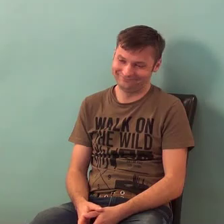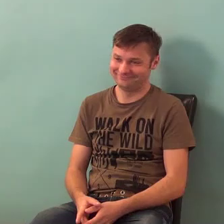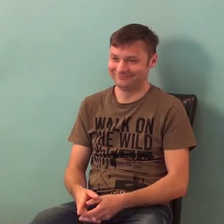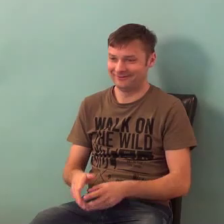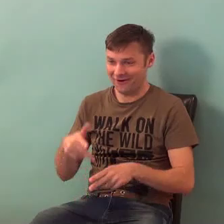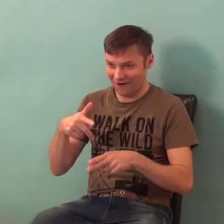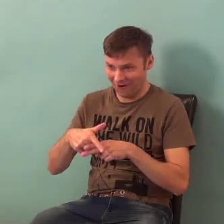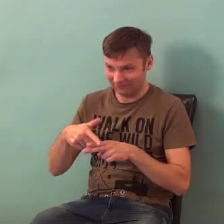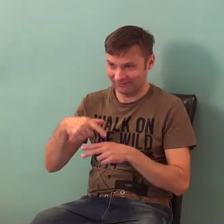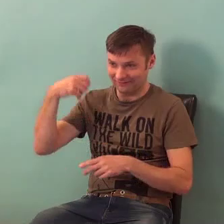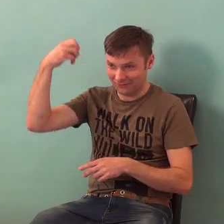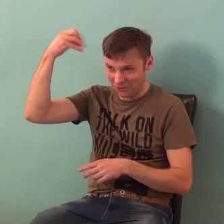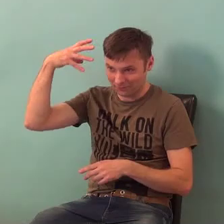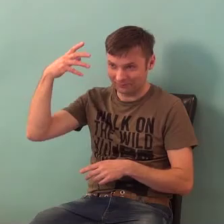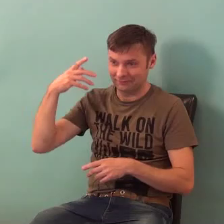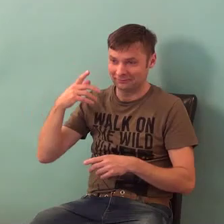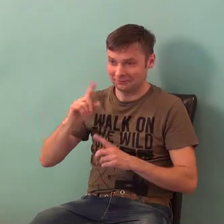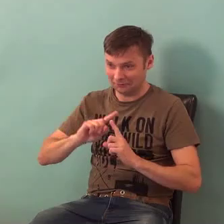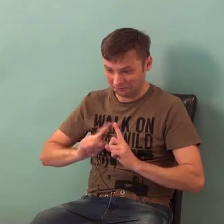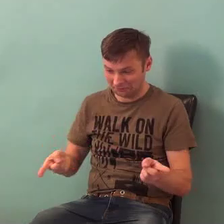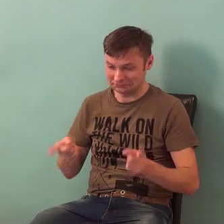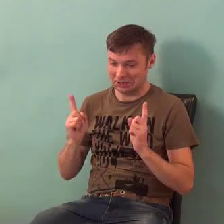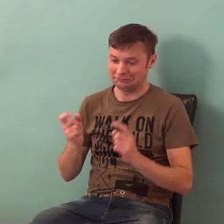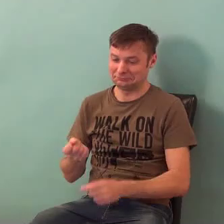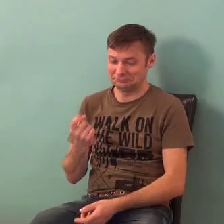Koniom nie wolno korzystać z prysznica, jest zakaz, dziwne.